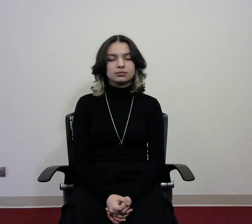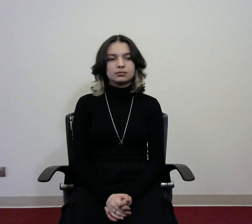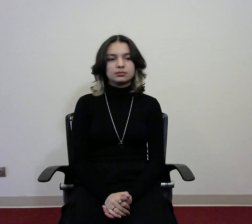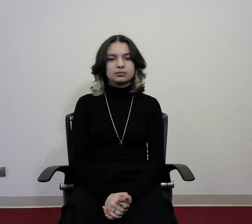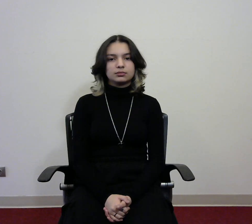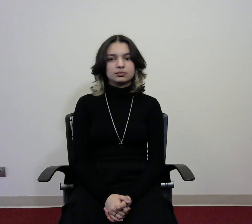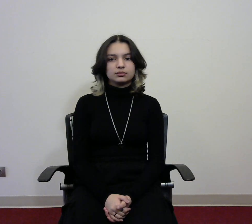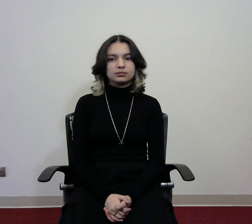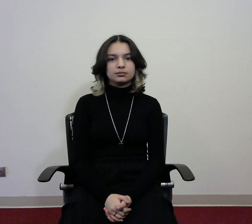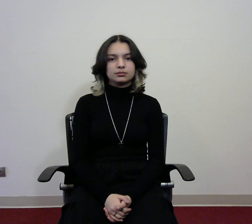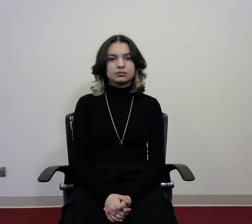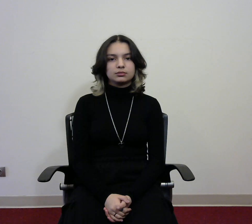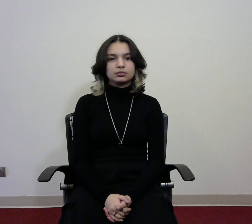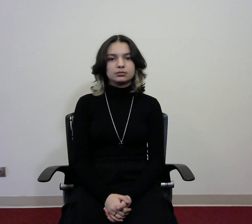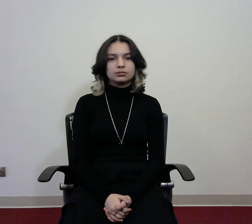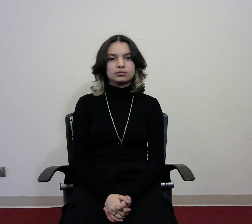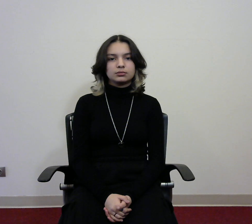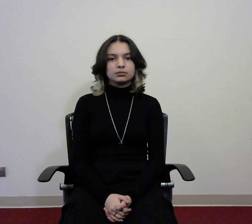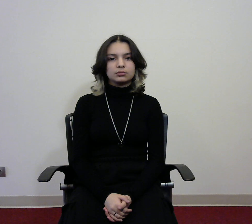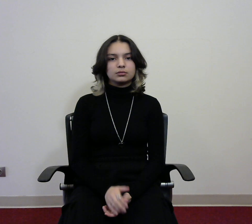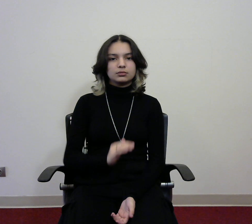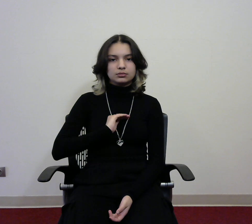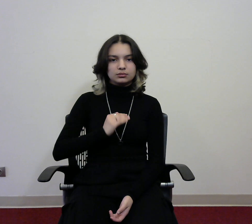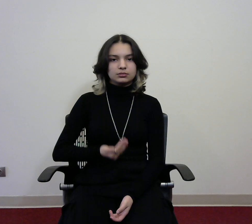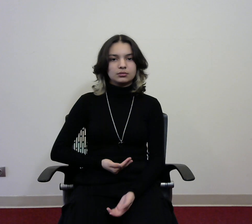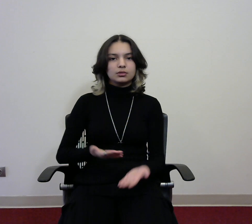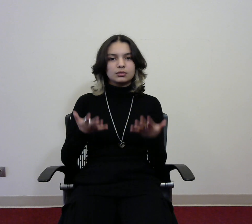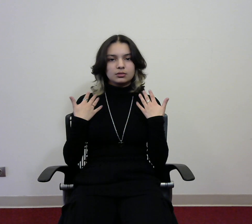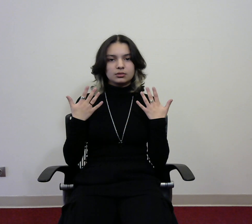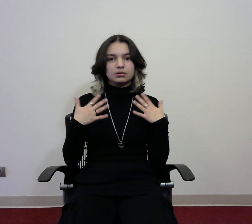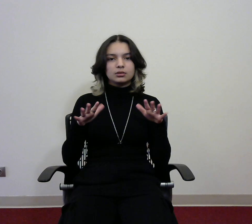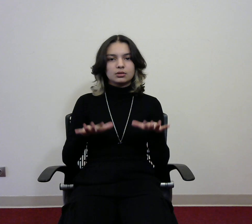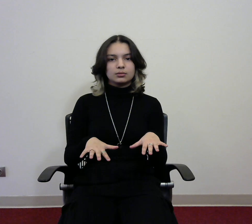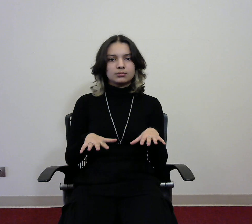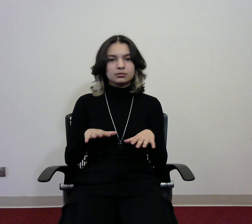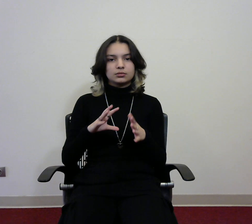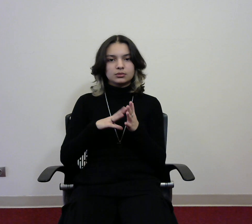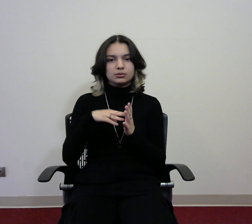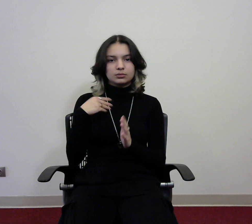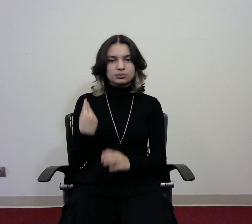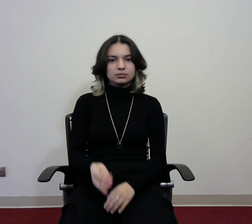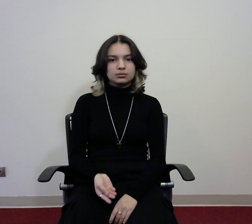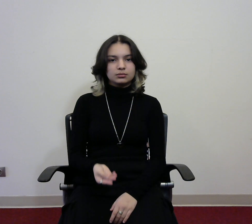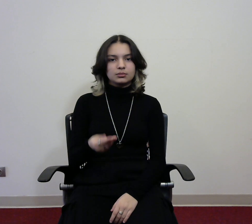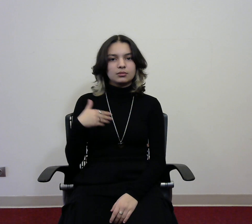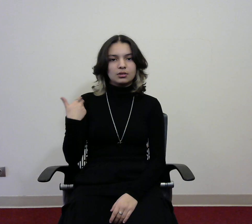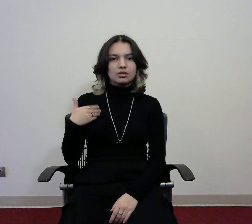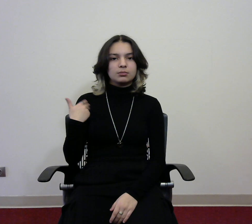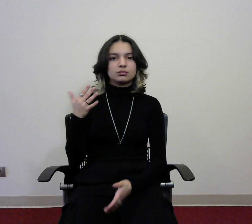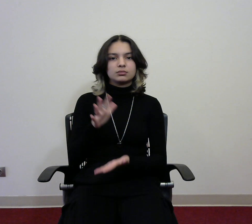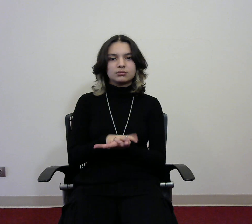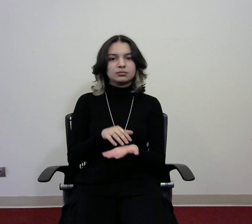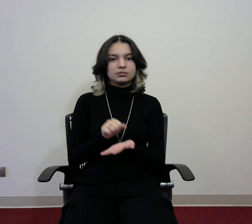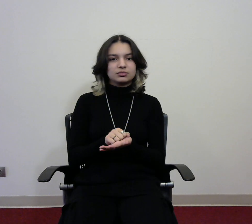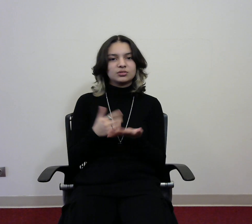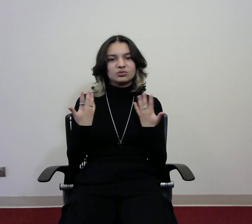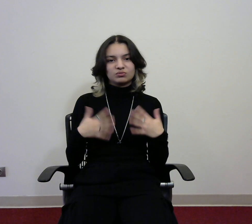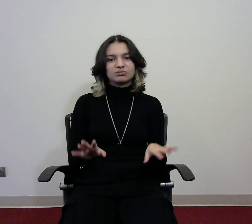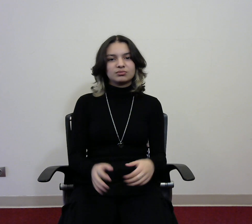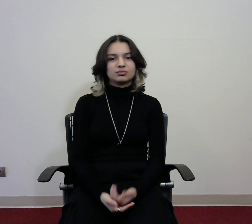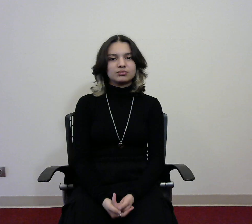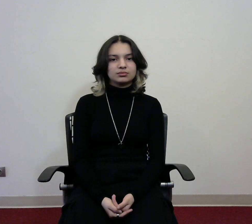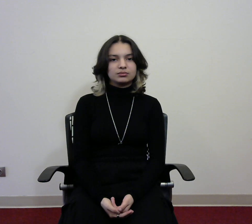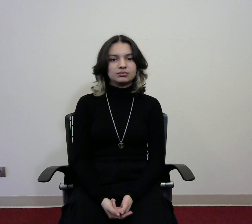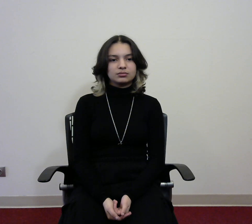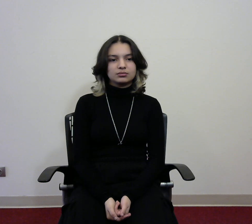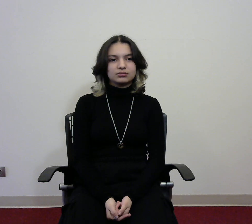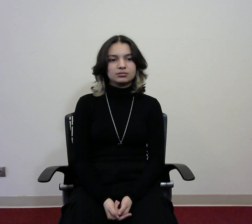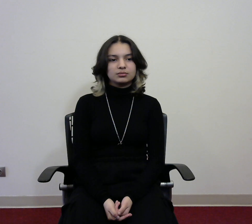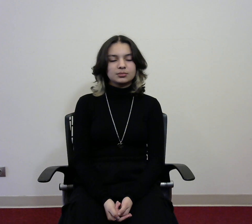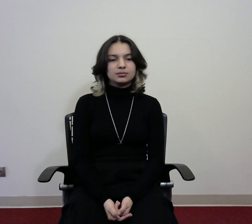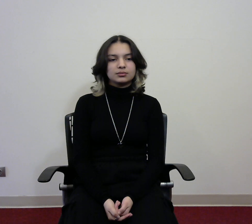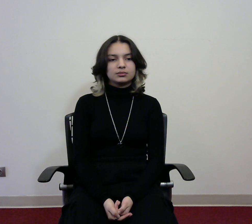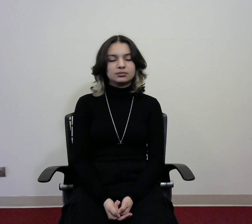Bağda yerə düşən meyvələr xarab olmuşdu